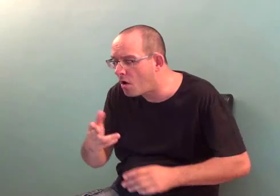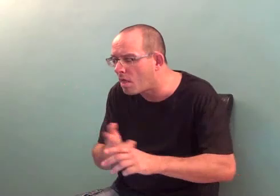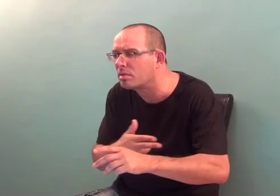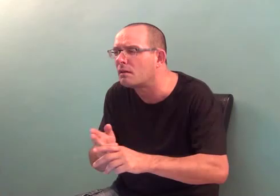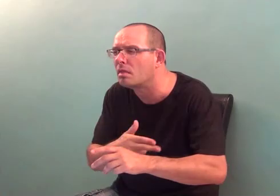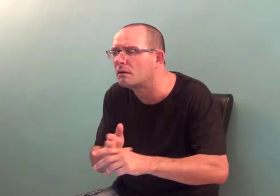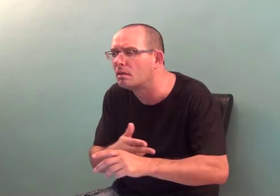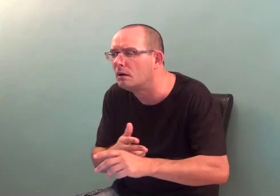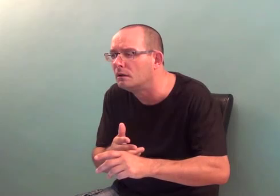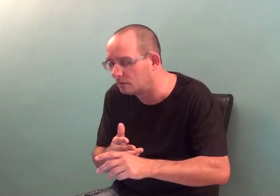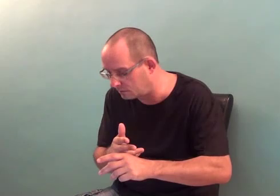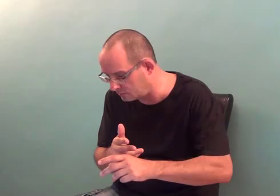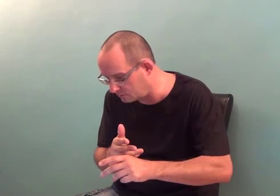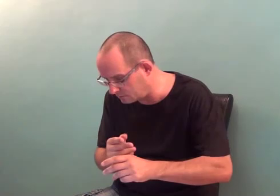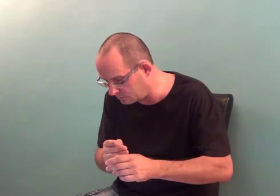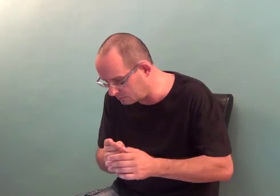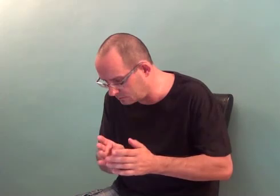Kiedy?